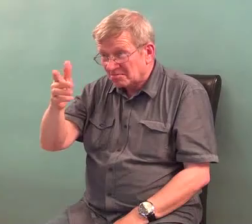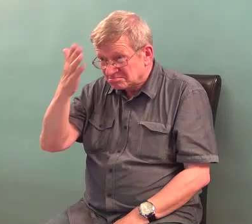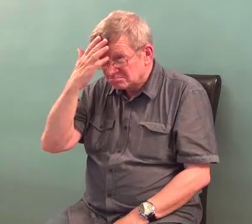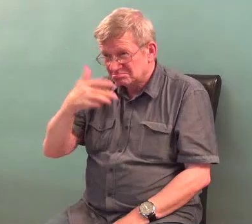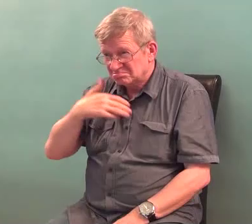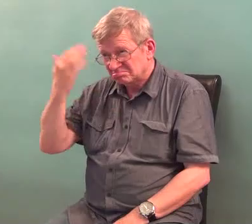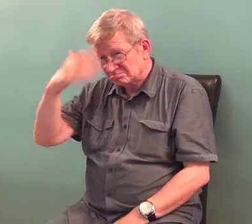Ja jej nie znam.